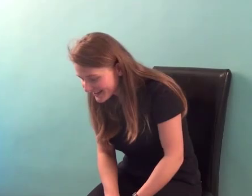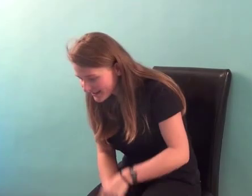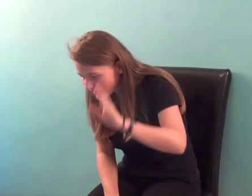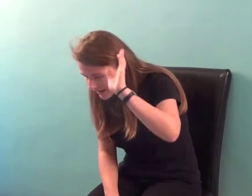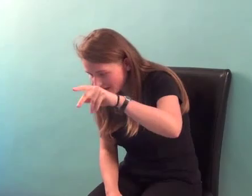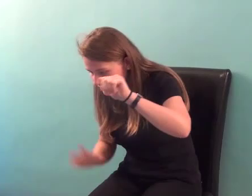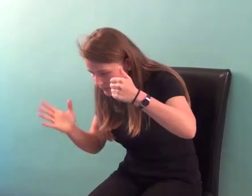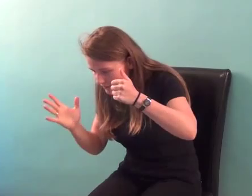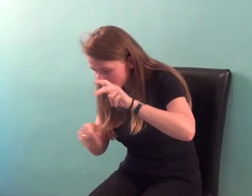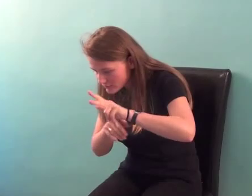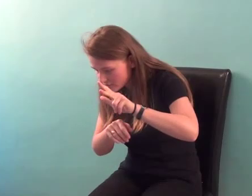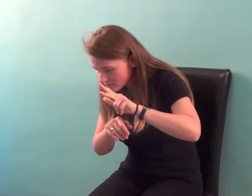Szósty, trzynasty.